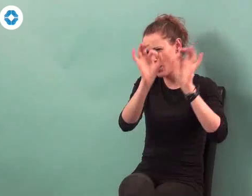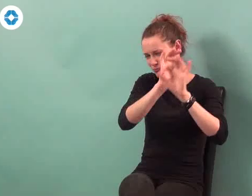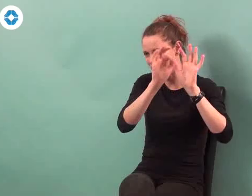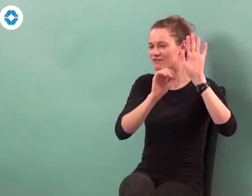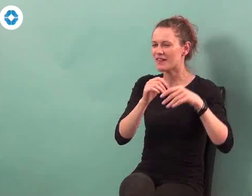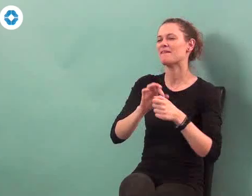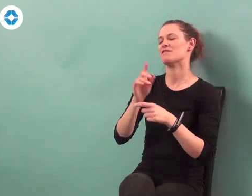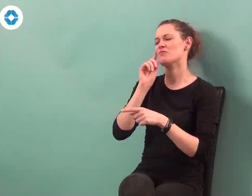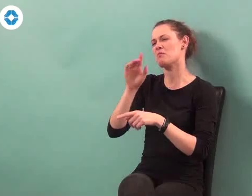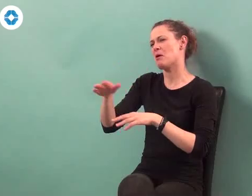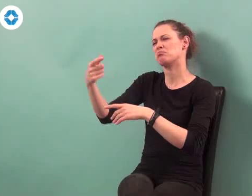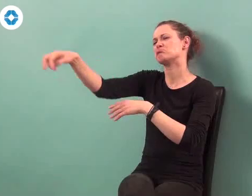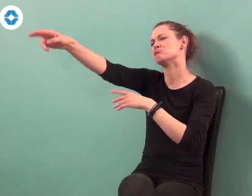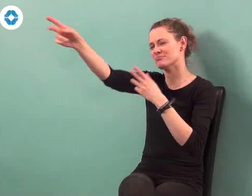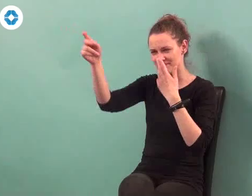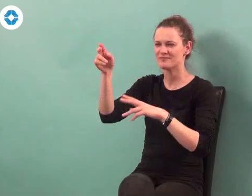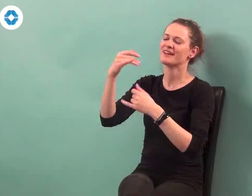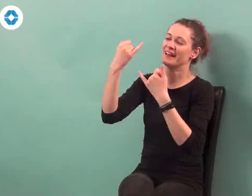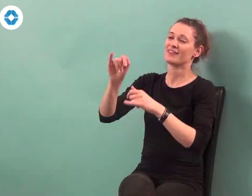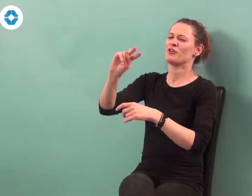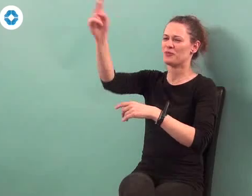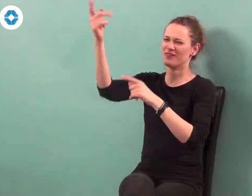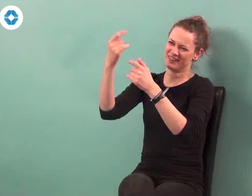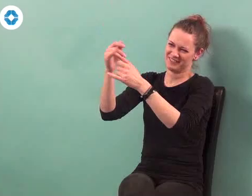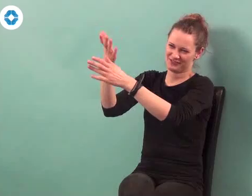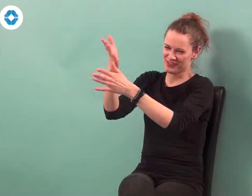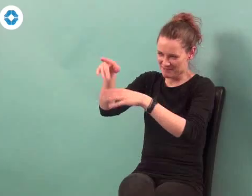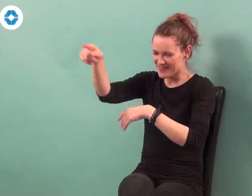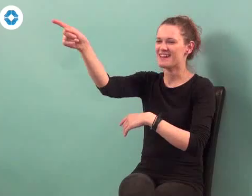W tym momencie mały chłopiec idzie gdzieś, w inne miejsce.